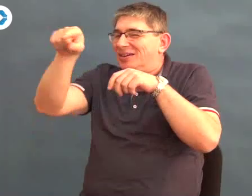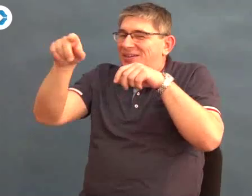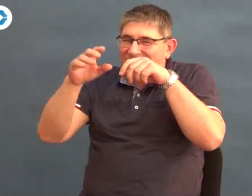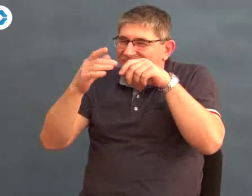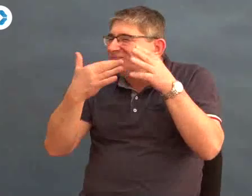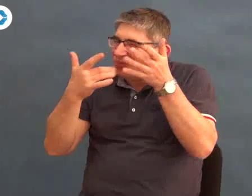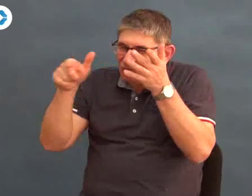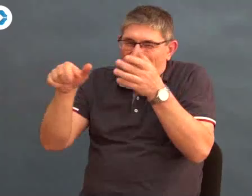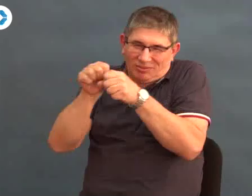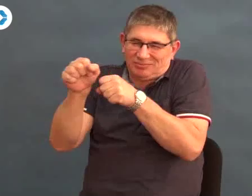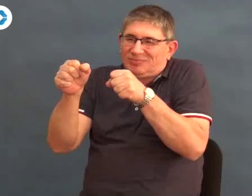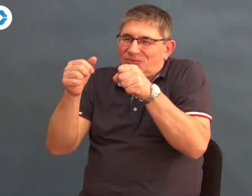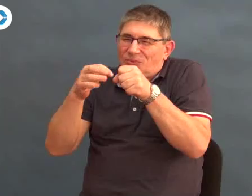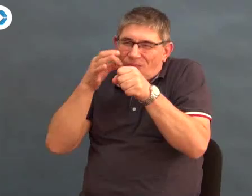Ptaszek mówi, że tam jest kot.